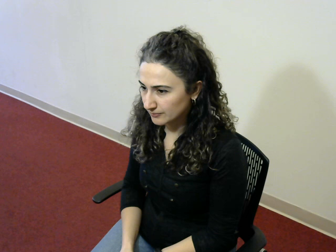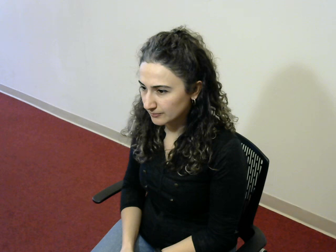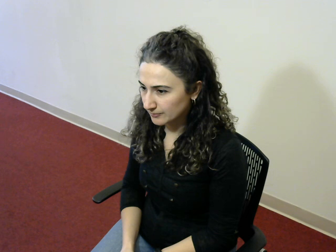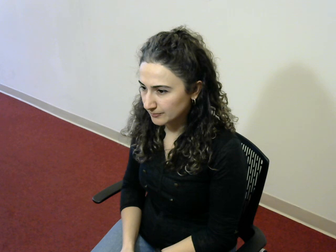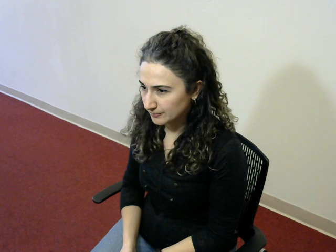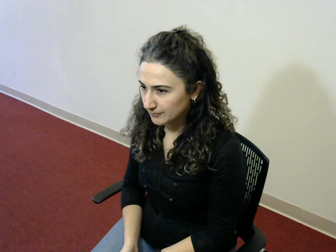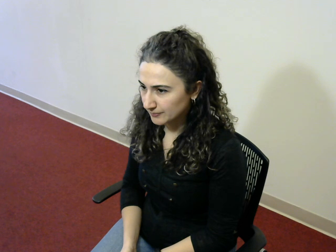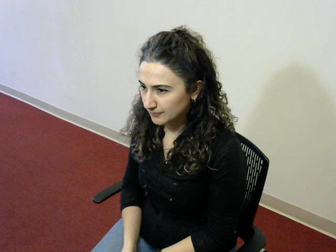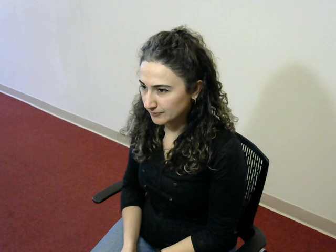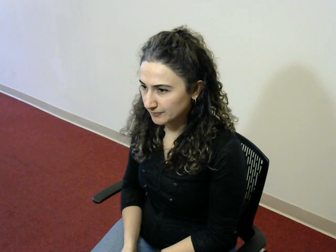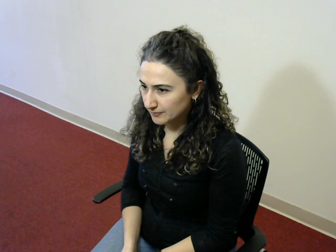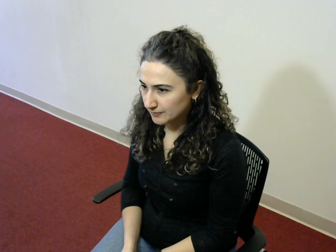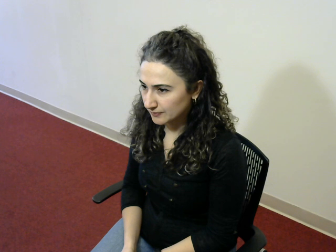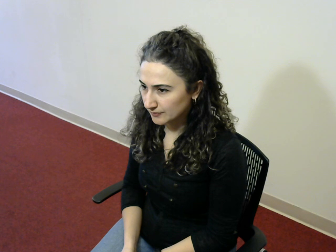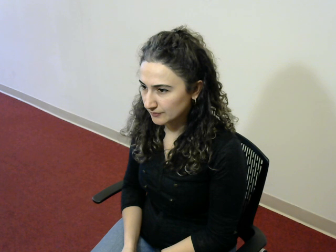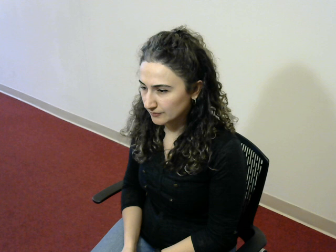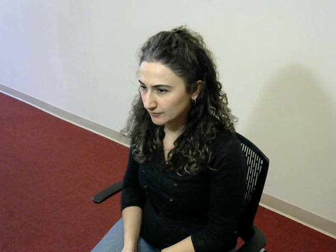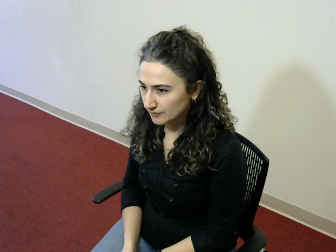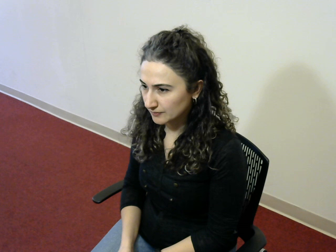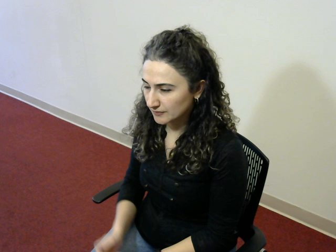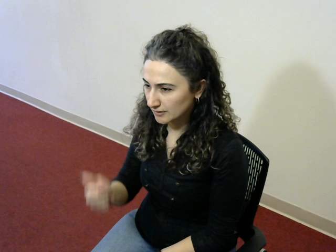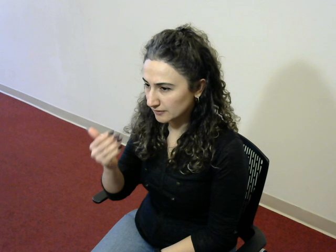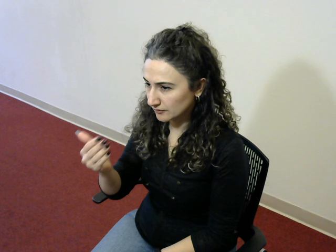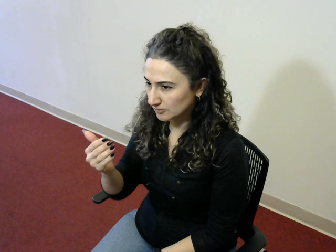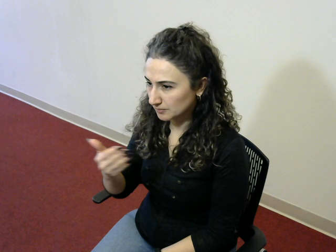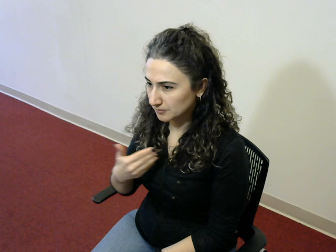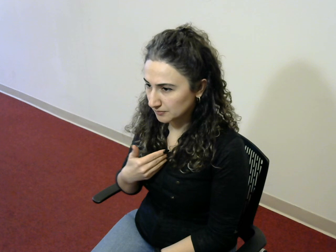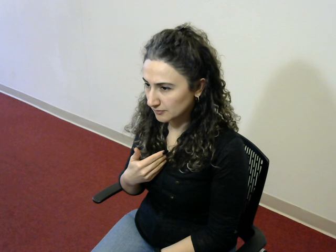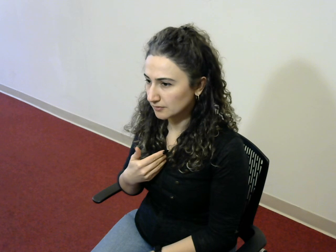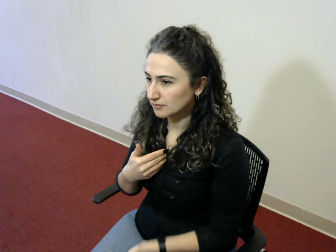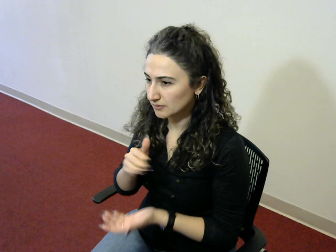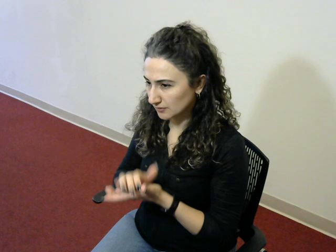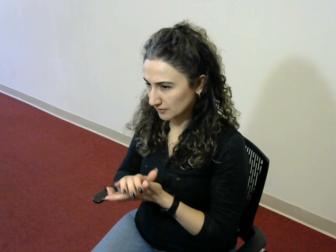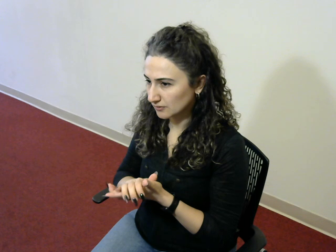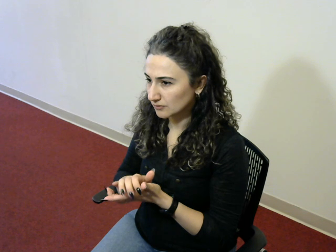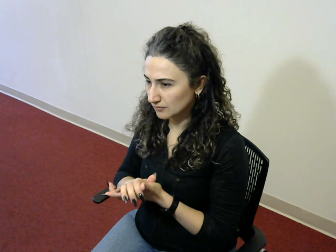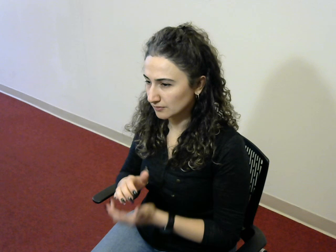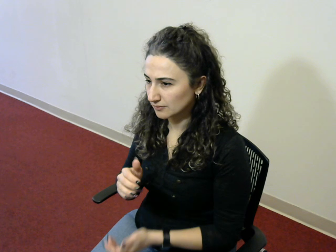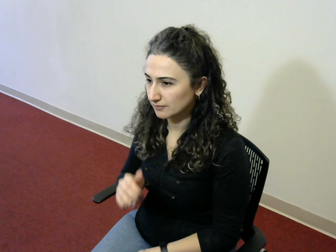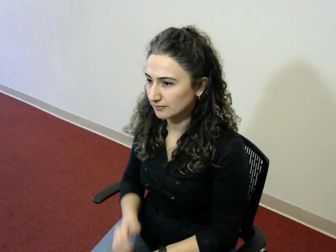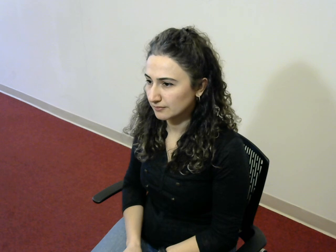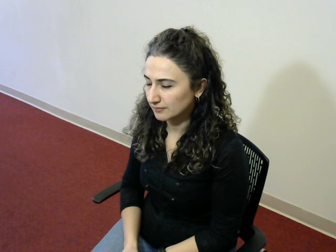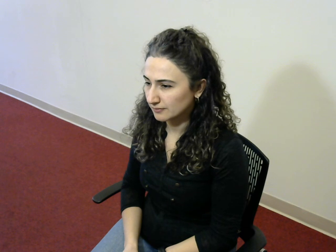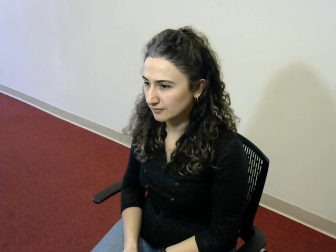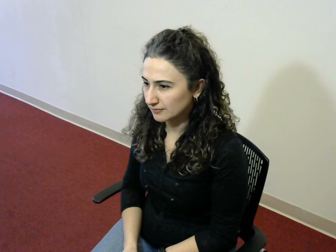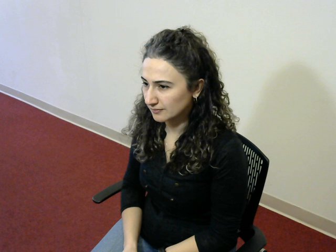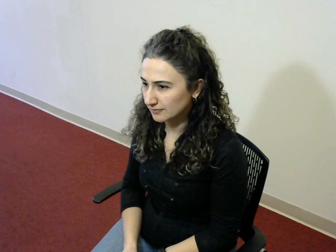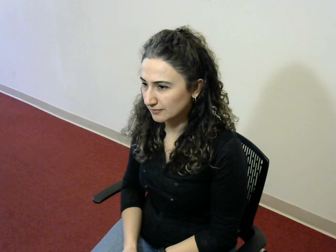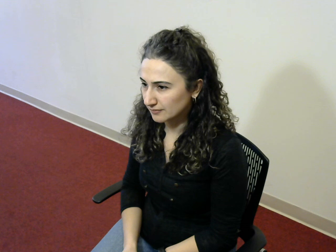Siz mənə tanış gəlirsiniz